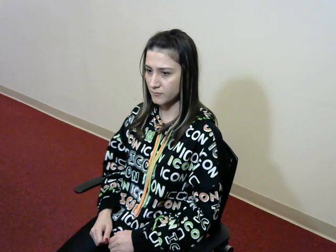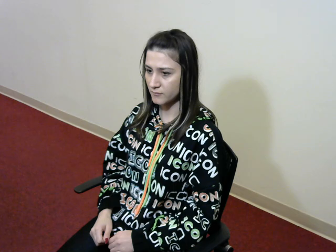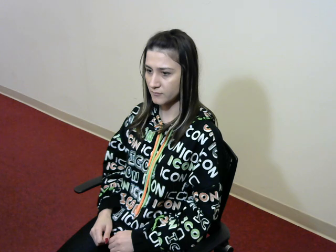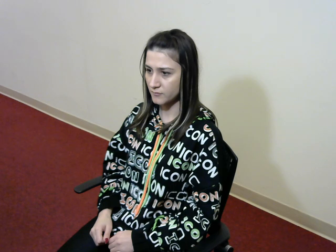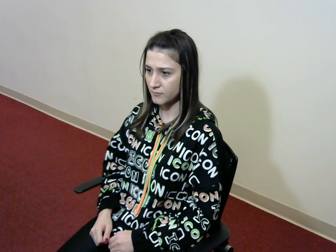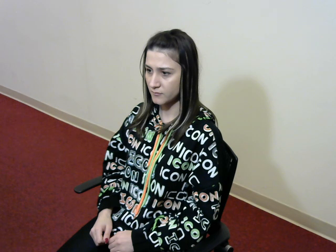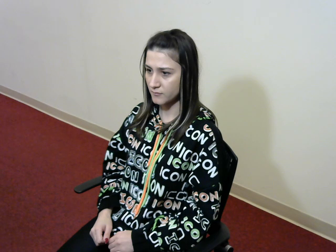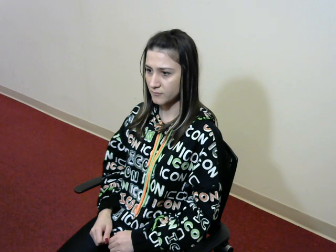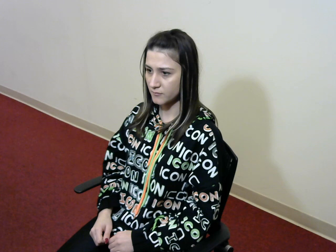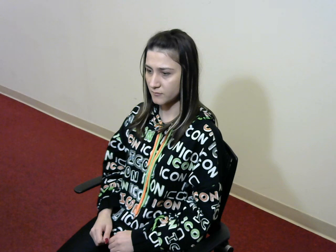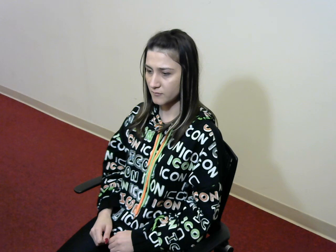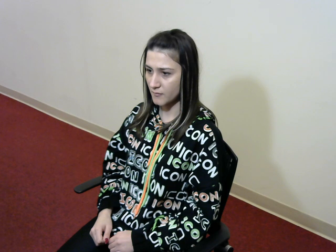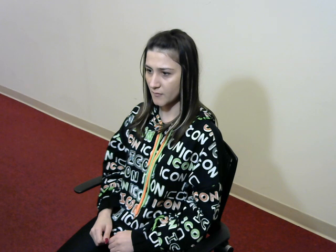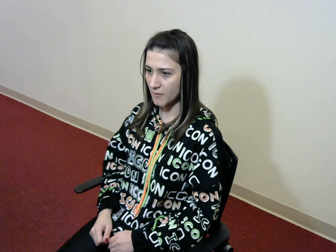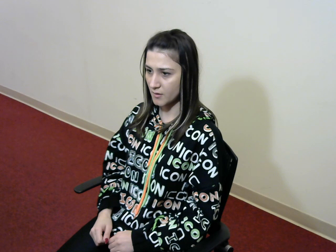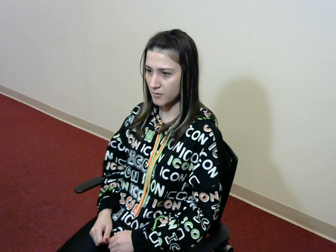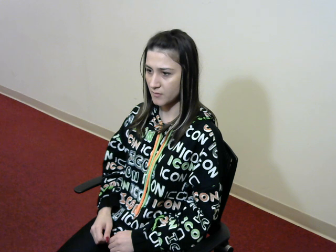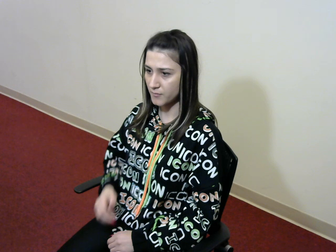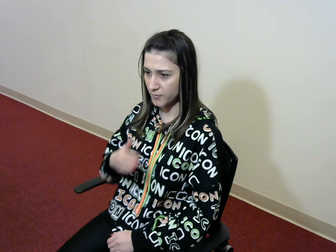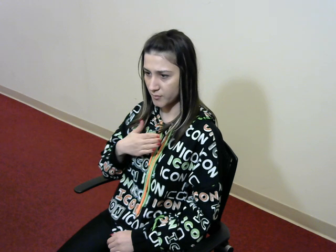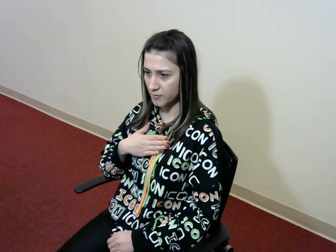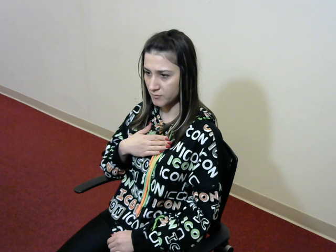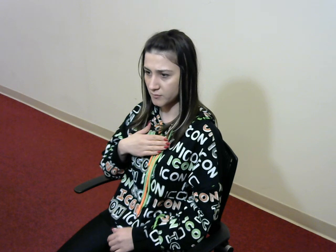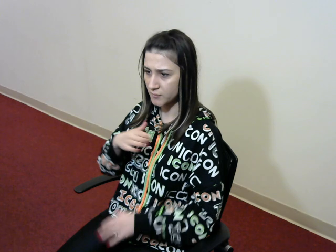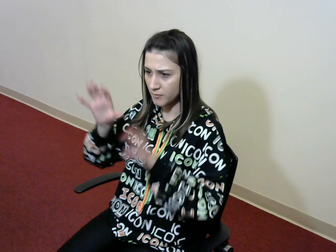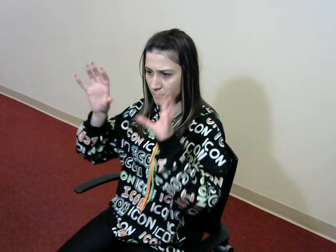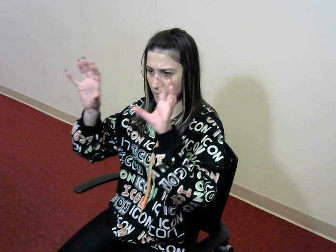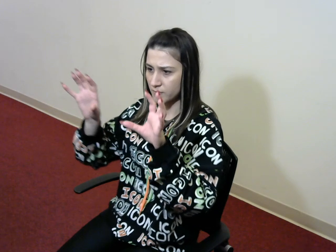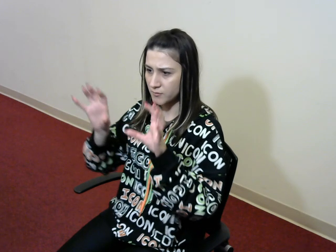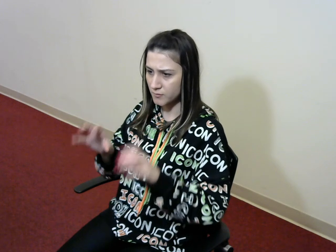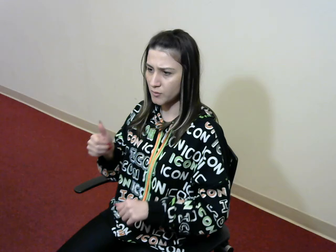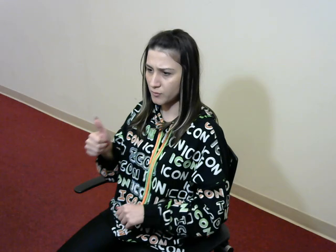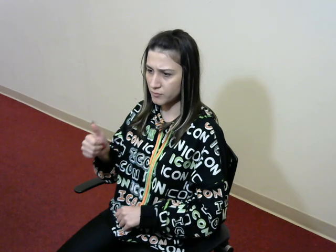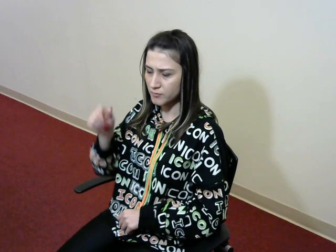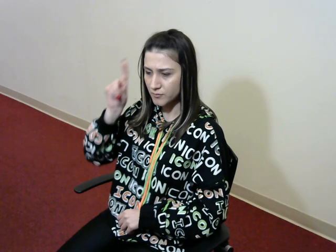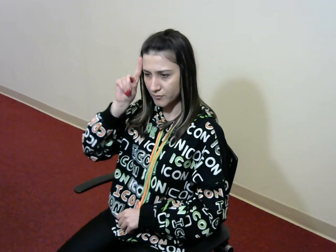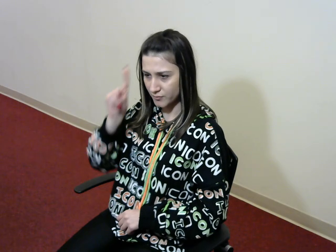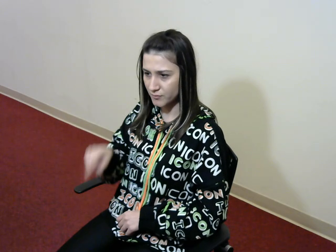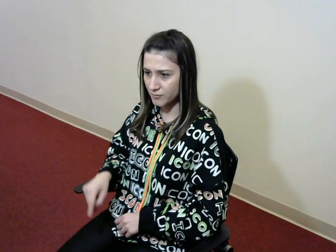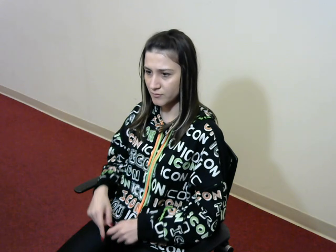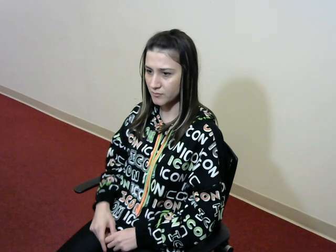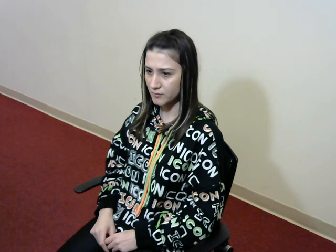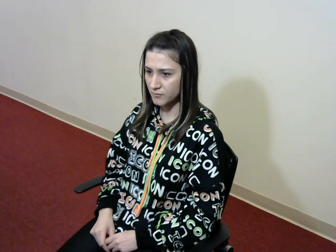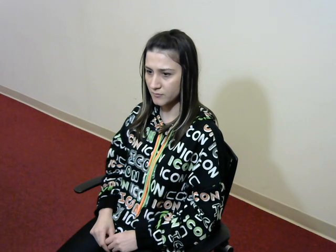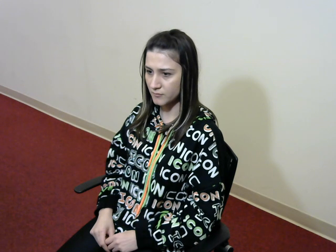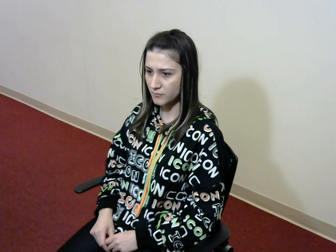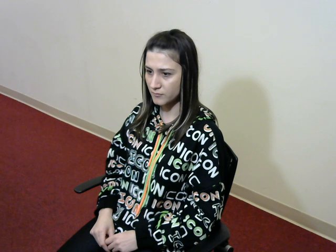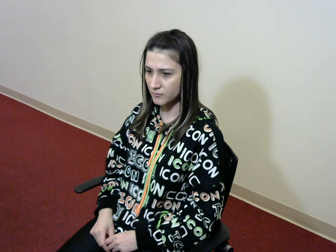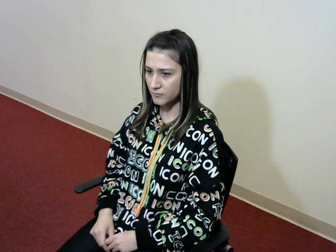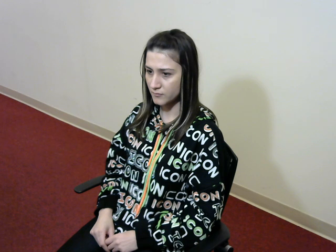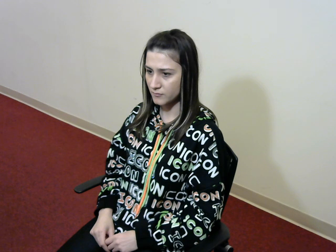Mən qanunvericiliyi yaxşı bilirəm